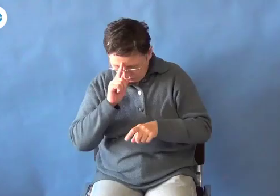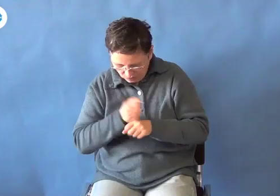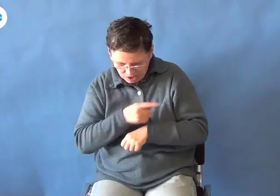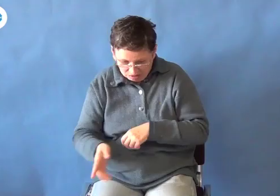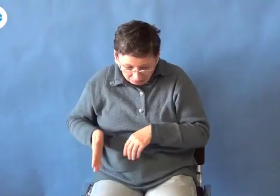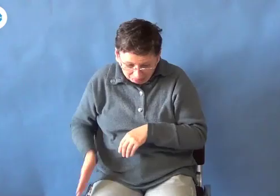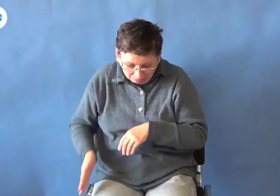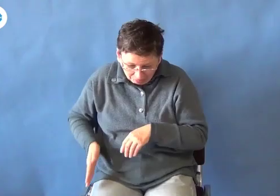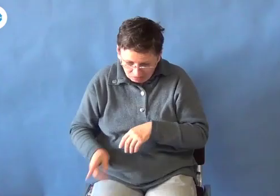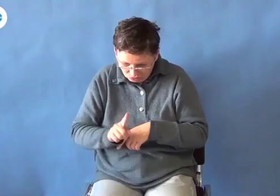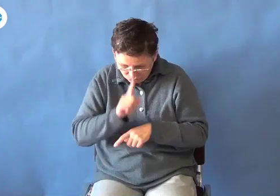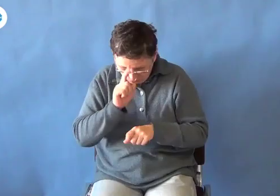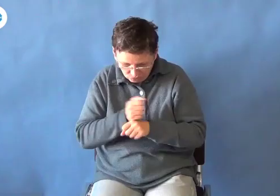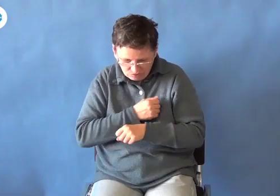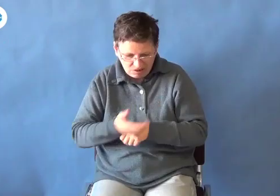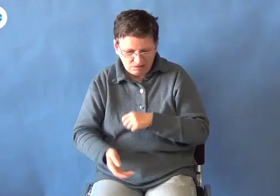Dureń piłuje ławkę, na której siedzi.